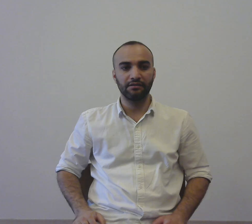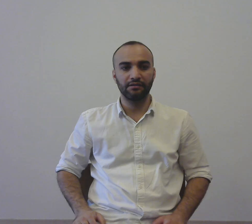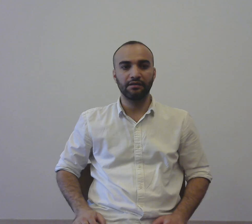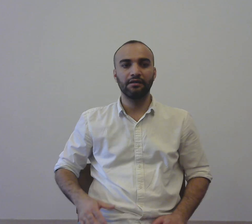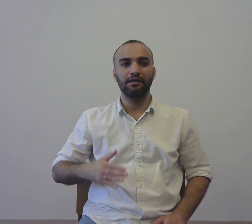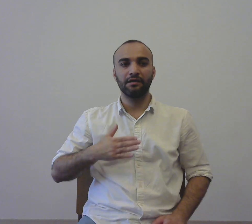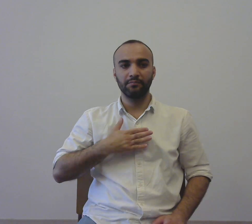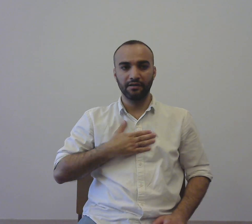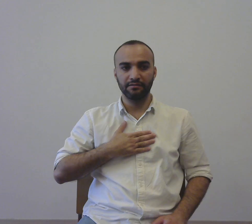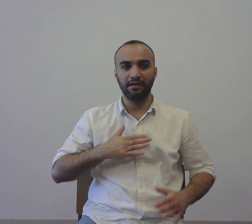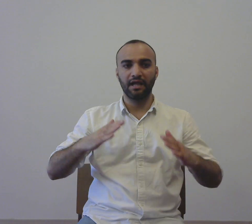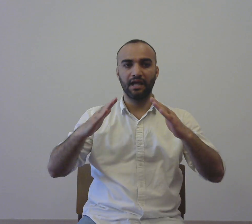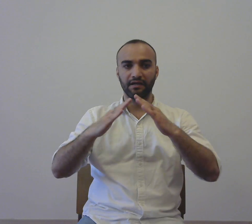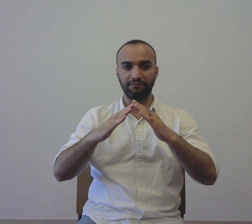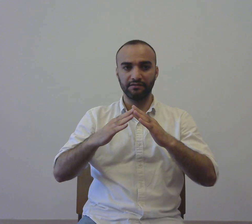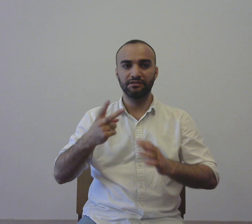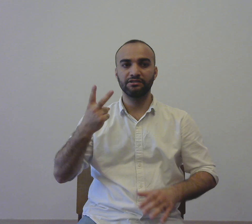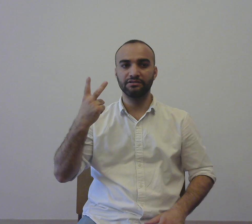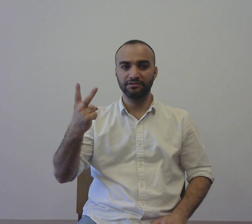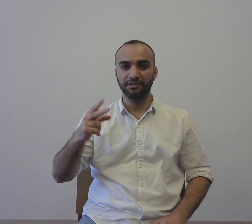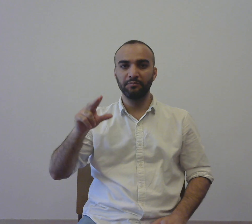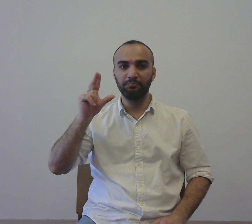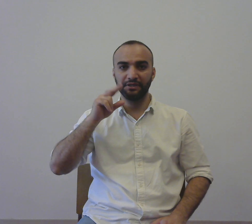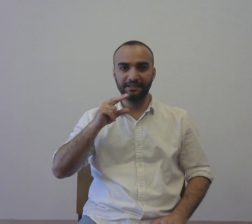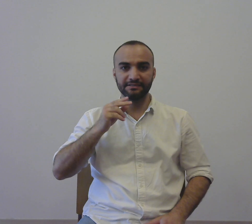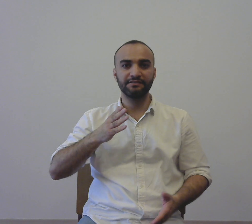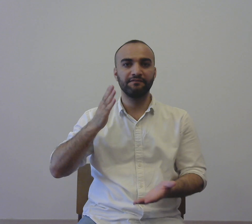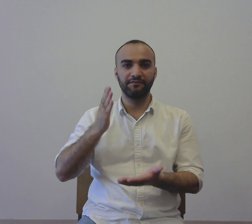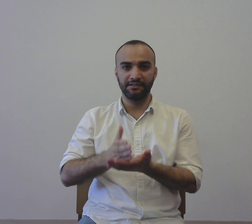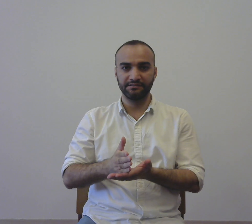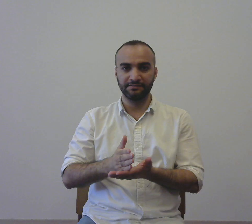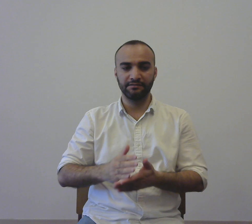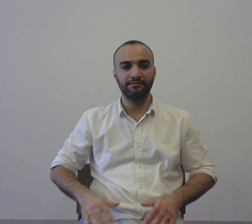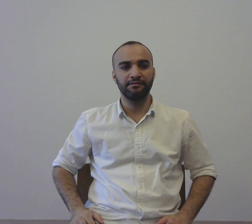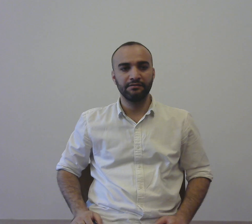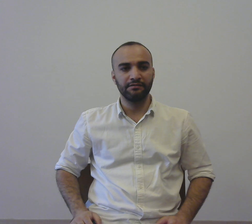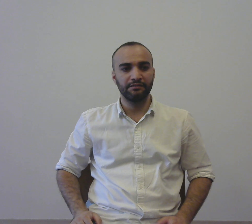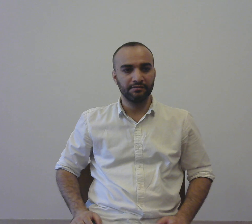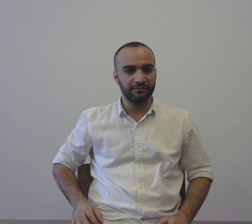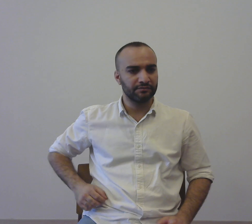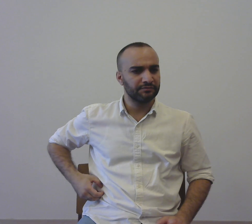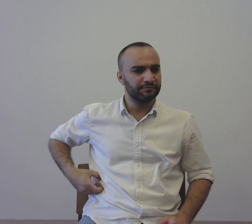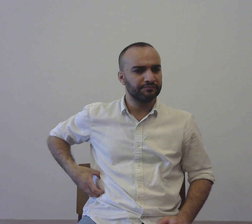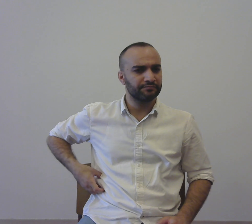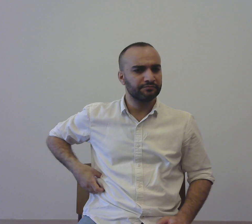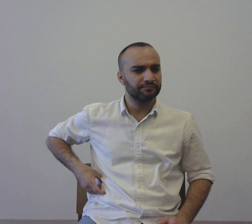Mənim evdə 2 pişiyim var